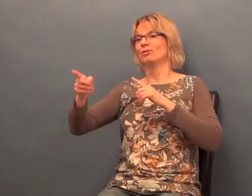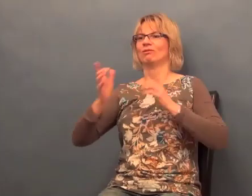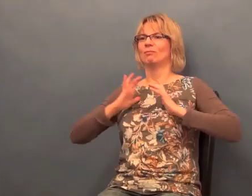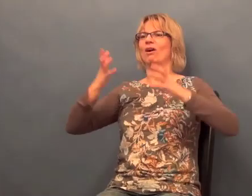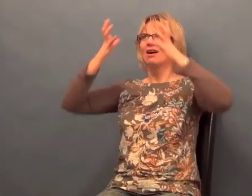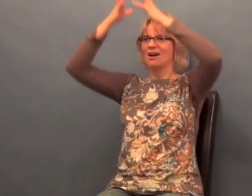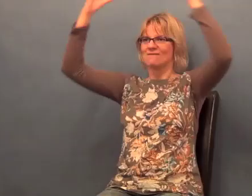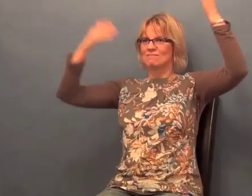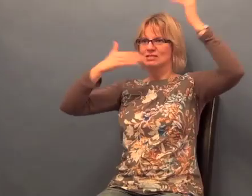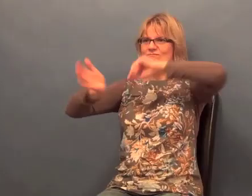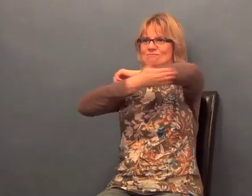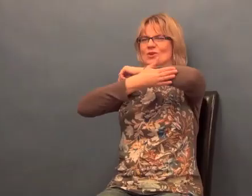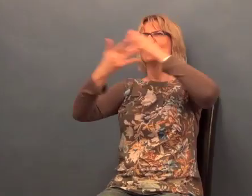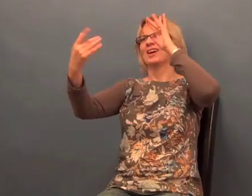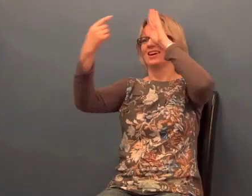A po zmianie z małego na coś dużego podziękował za wsparcie.